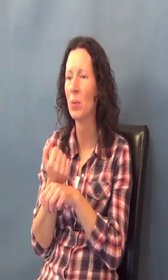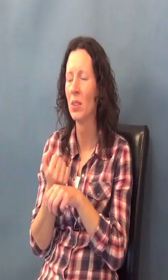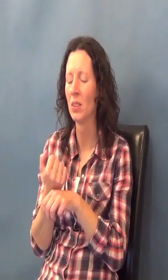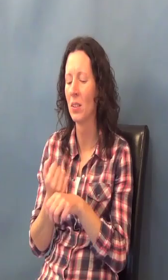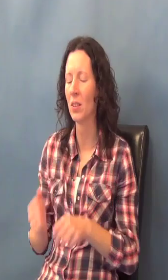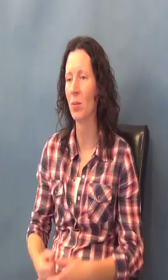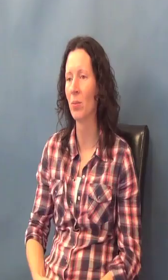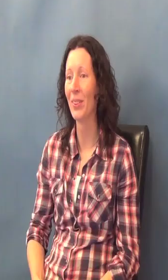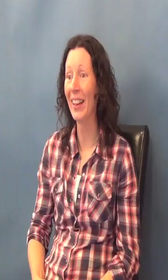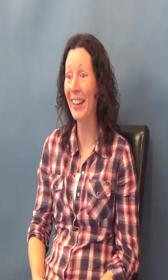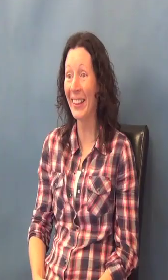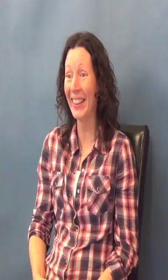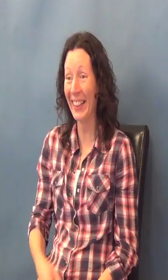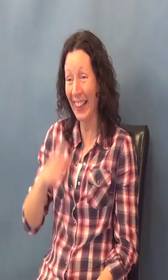Zatrucie.